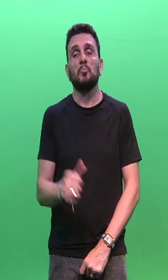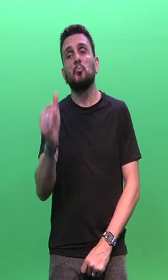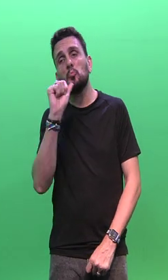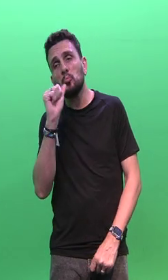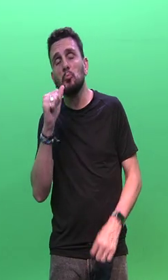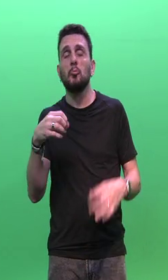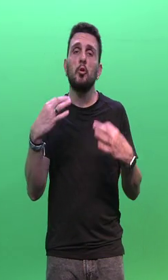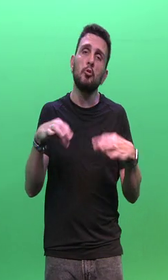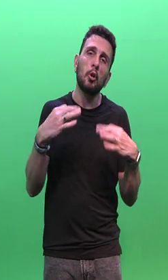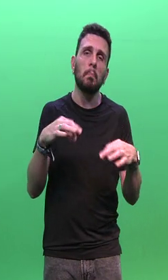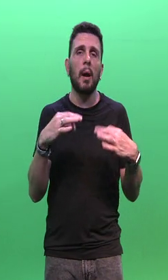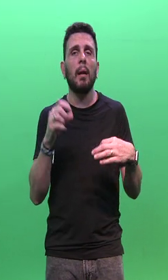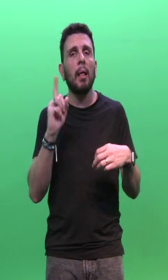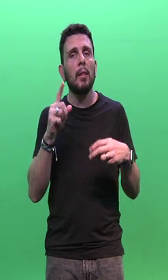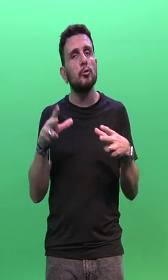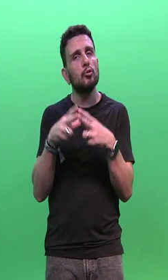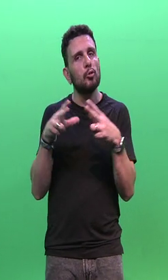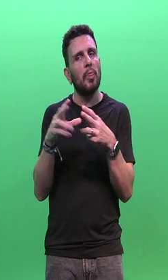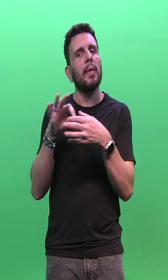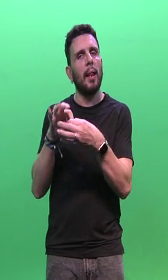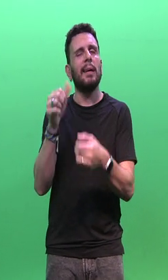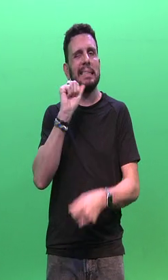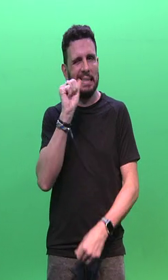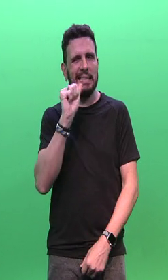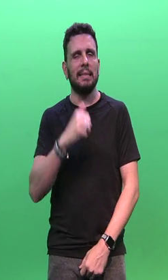Bec normal, quan estic relacionant-me amb altra gent bec.